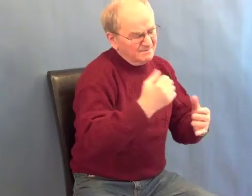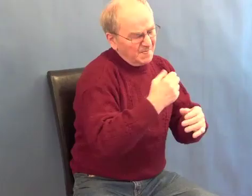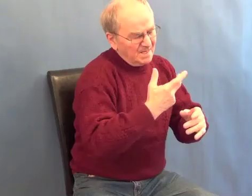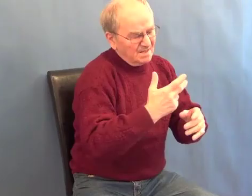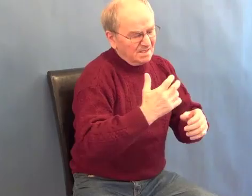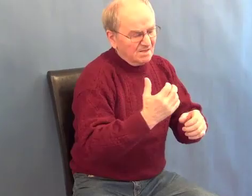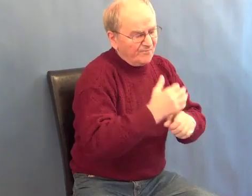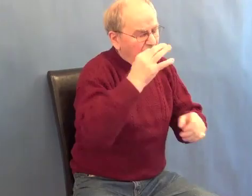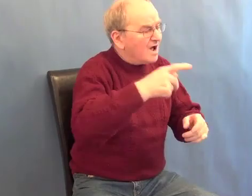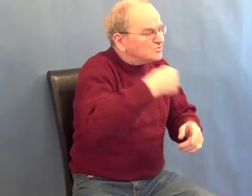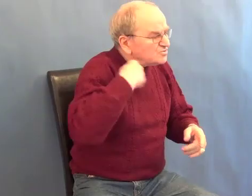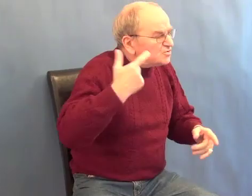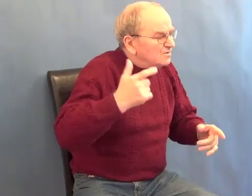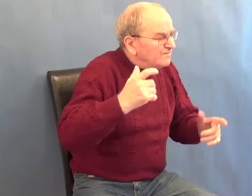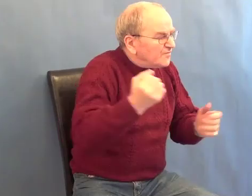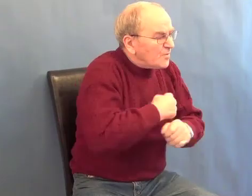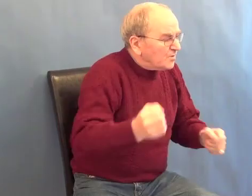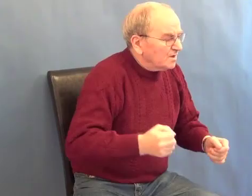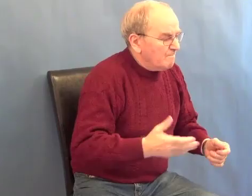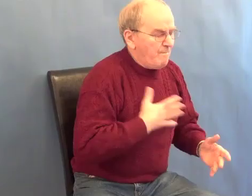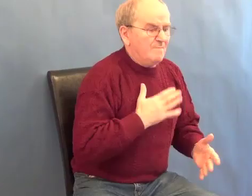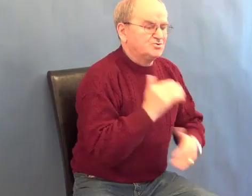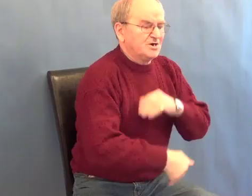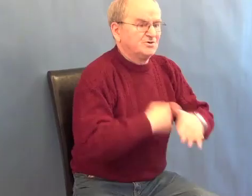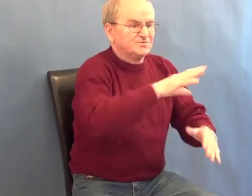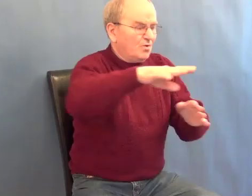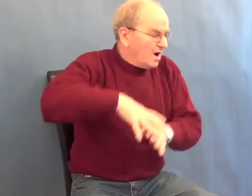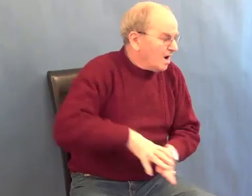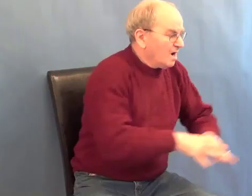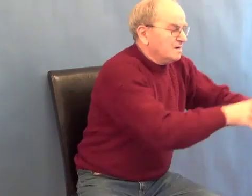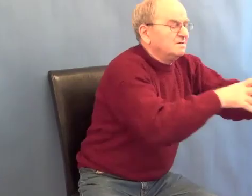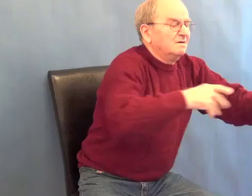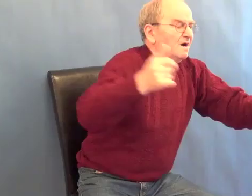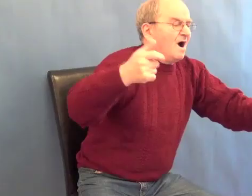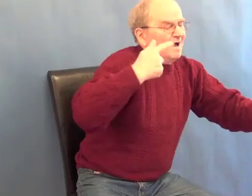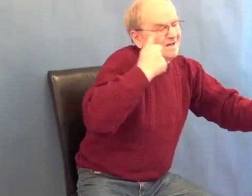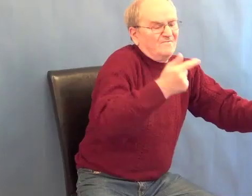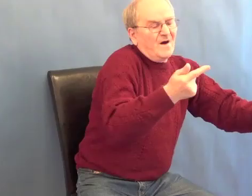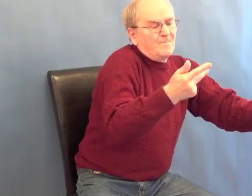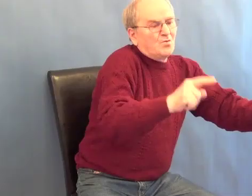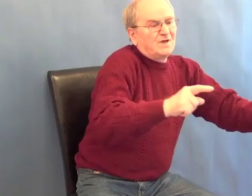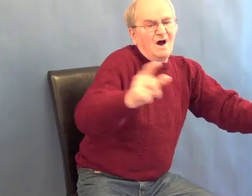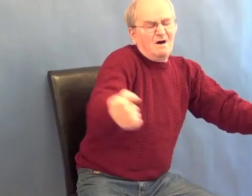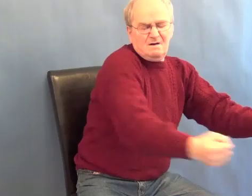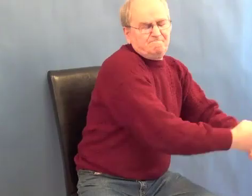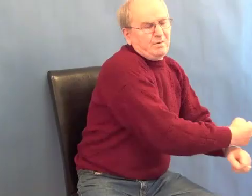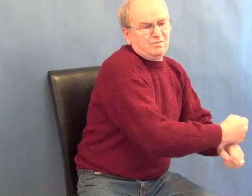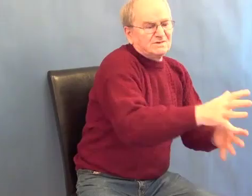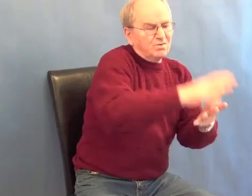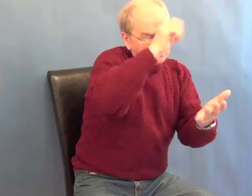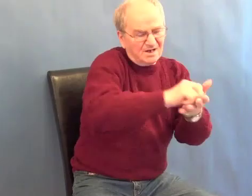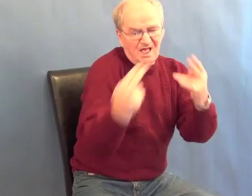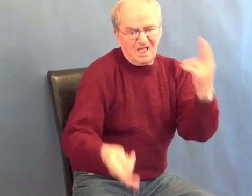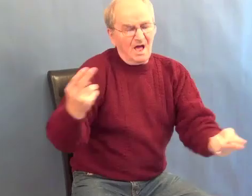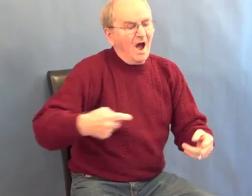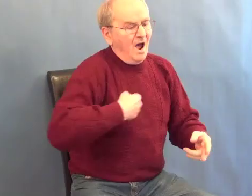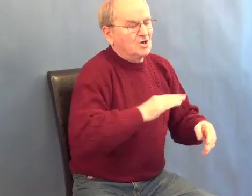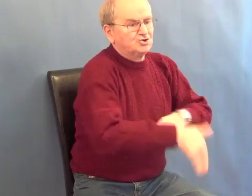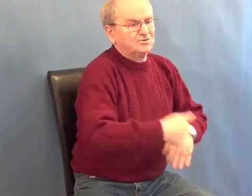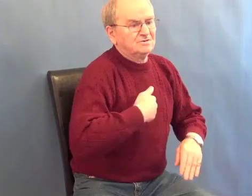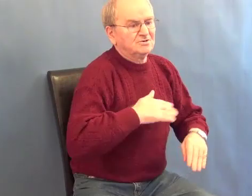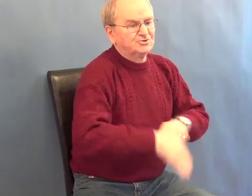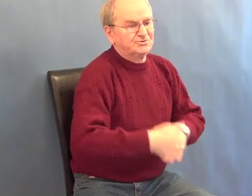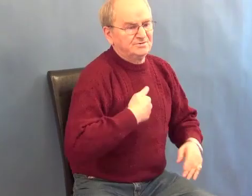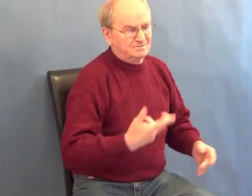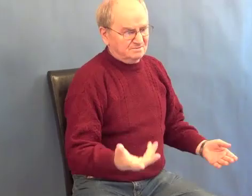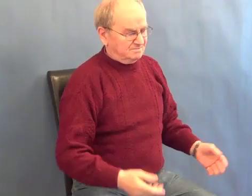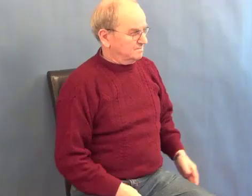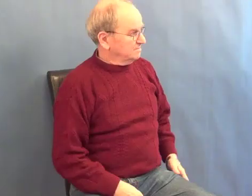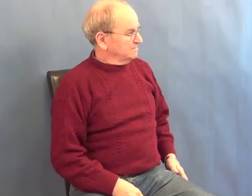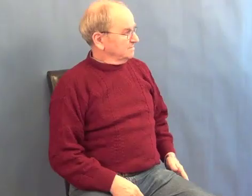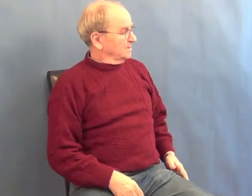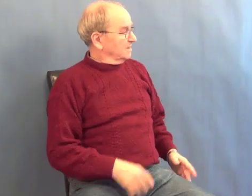Zapytałem się córki, co się stało, powiedziała, że bomba wybuchła około po dwóch, trzech minutach i kilka osób zginęło, a my mieliśmy szczęście.